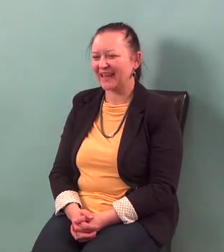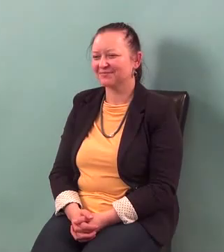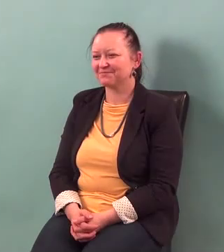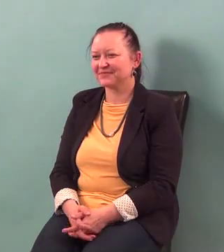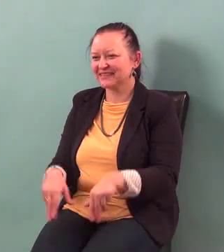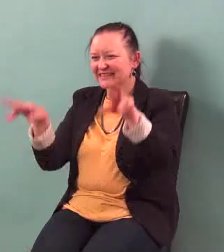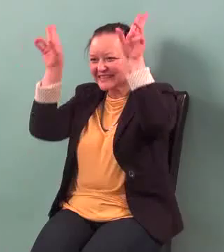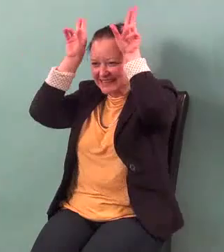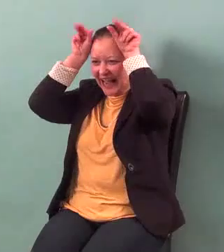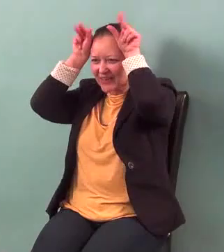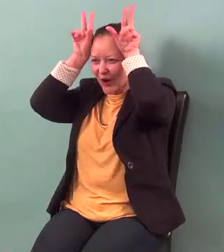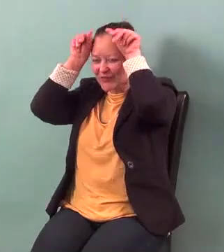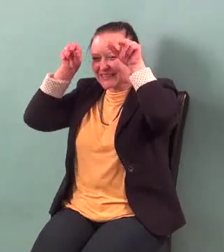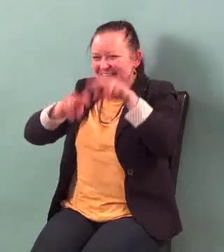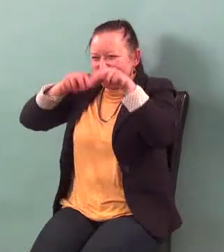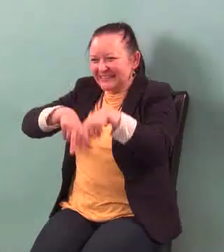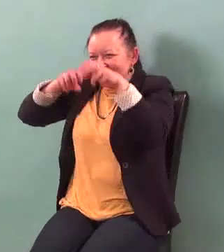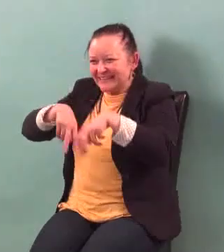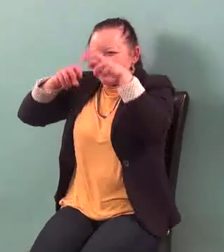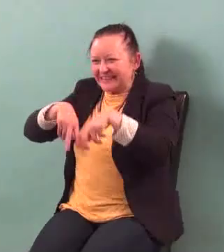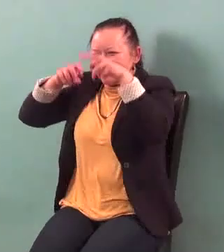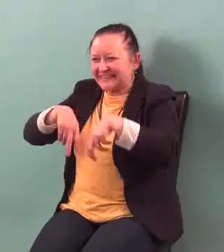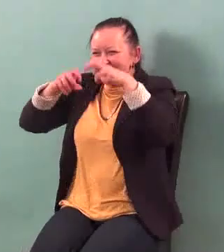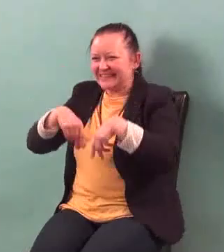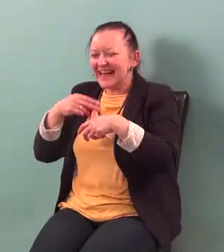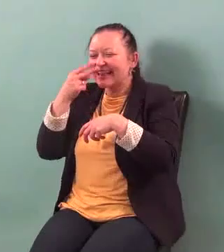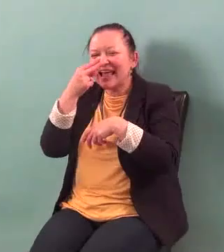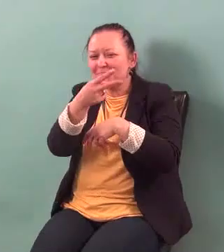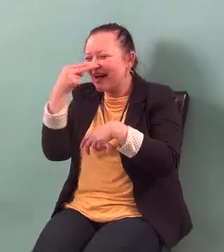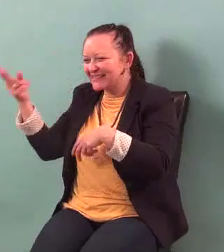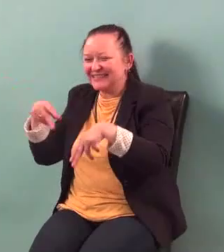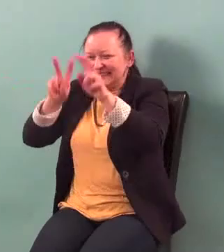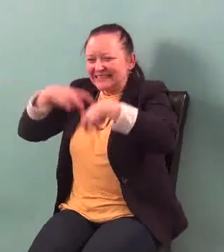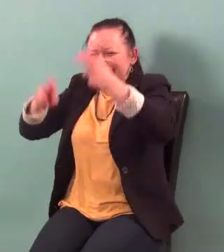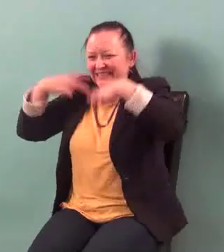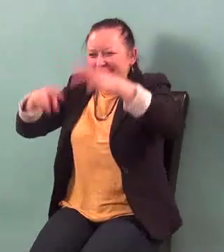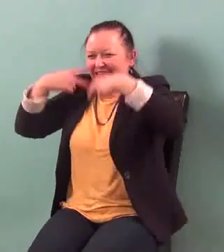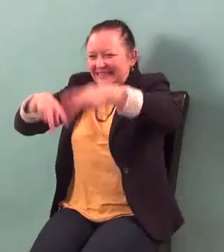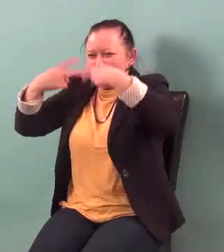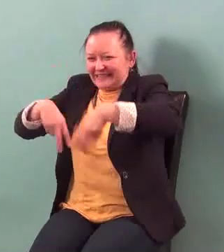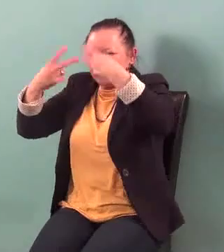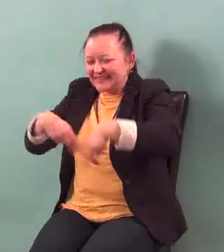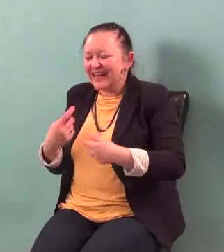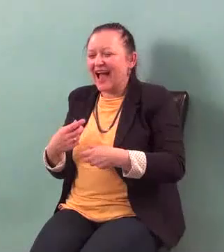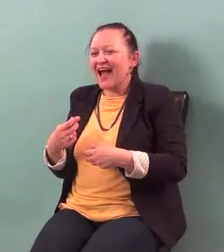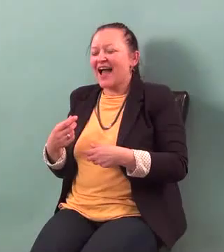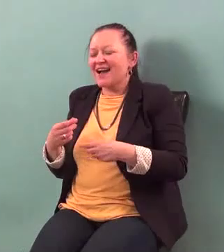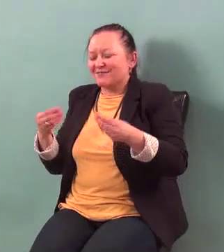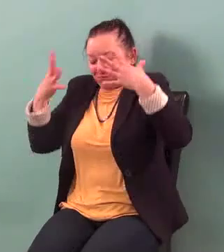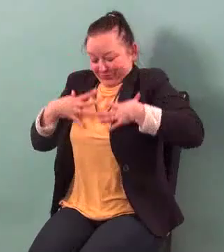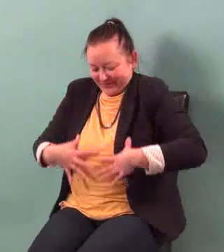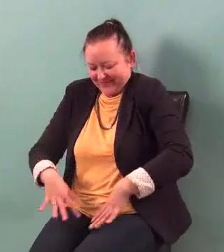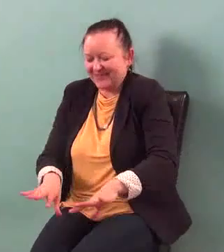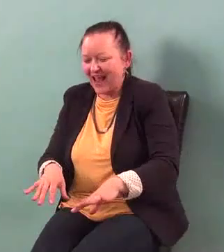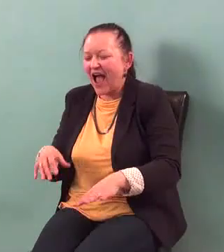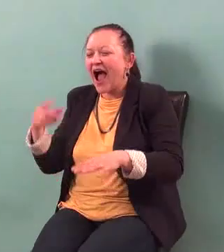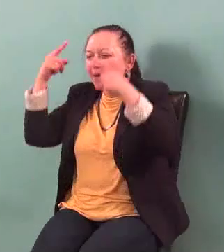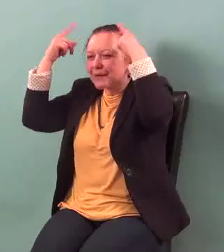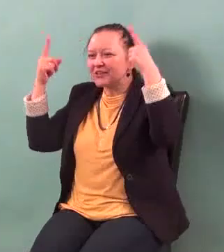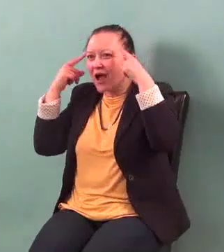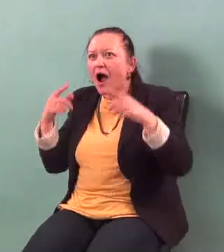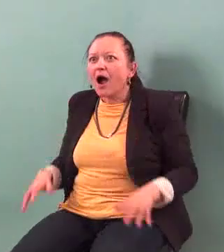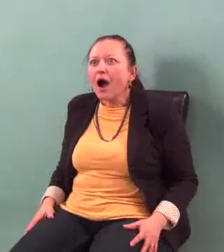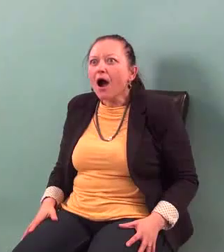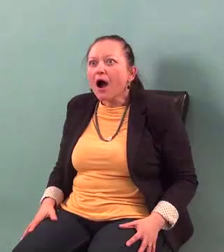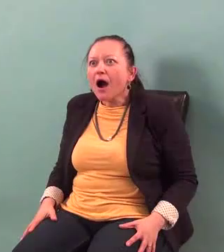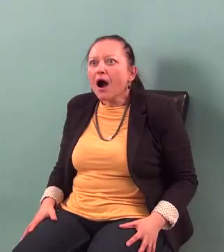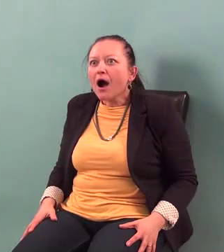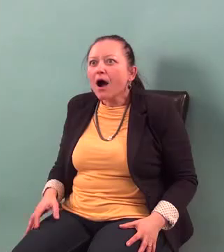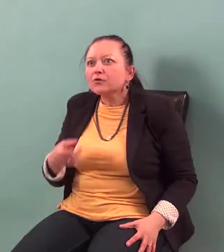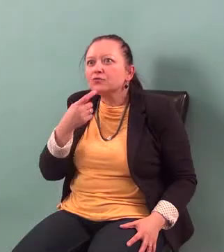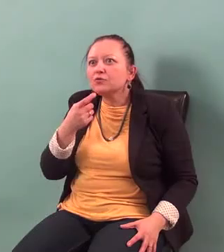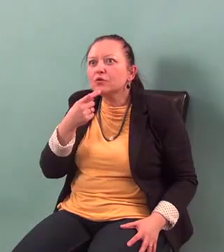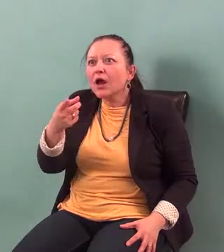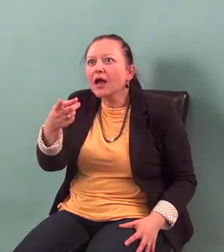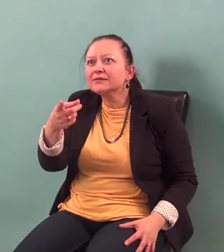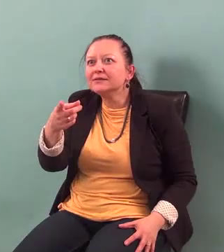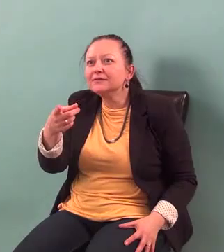Zając skacze cały czas nie zwracając na nic uwagi, skoczył w ubranie, a Myszka Miki była w szoku, bo nie wiedziała, co to jest.